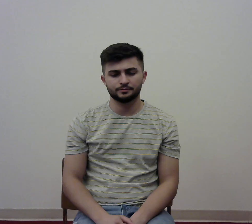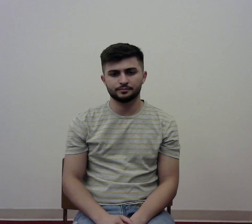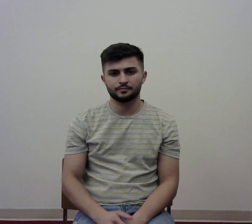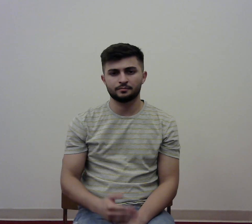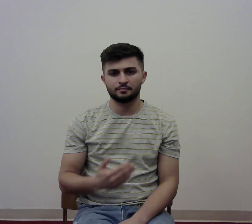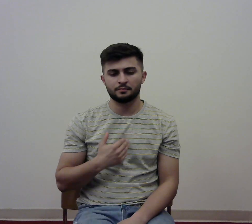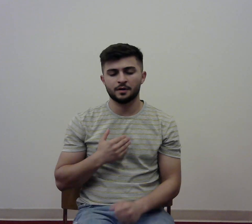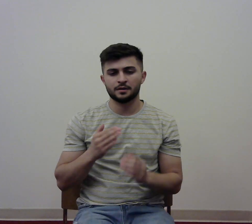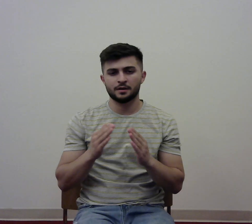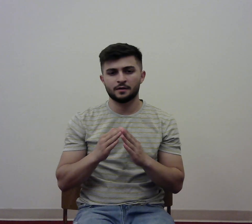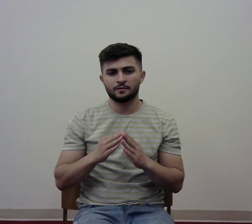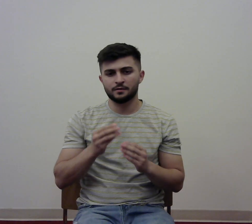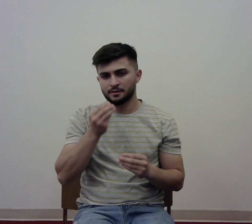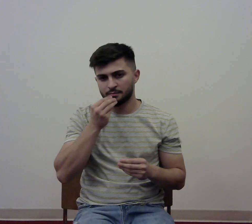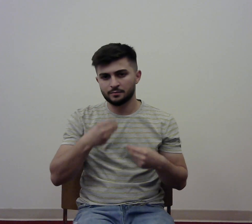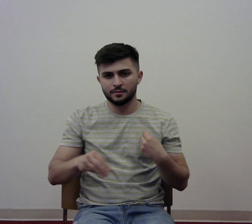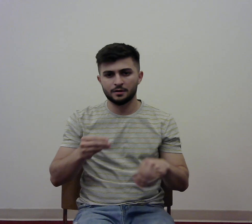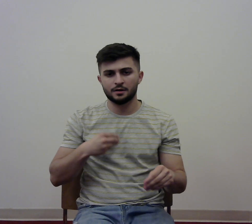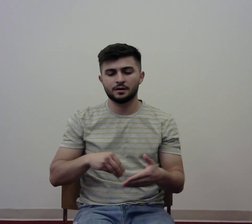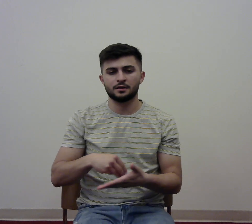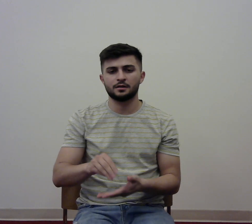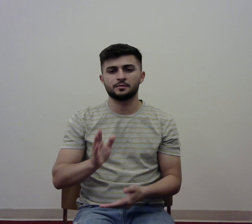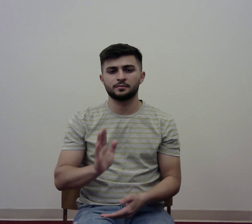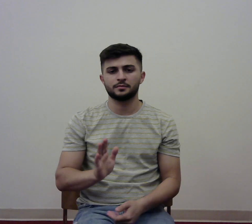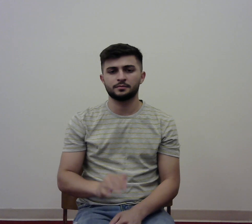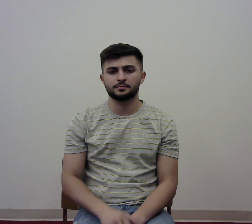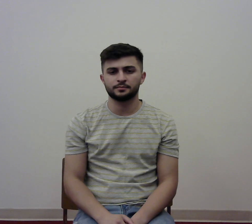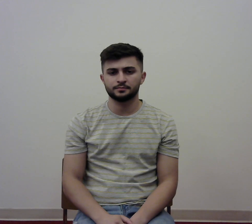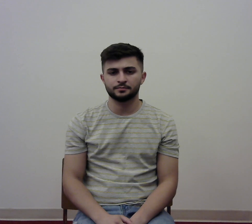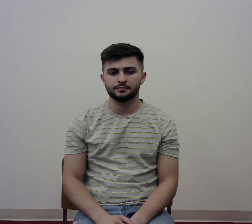Mən evə ərzaq almalıyam